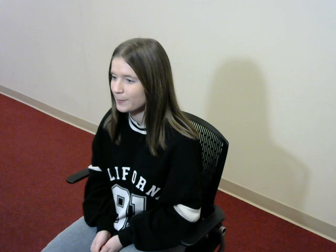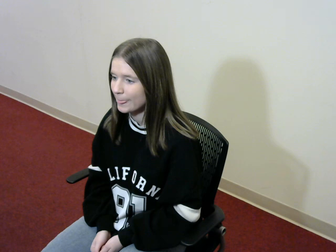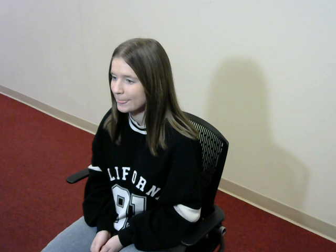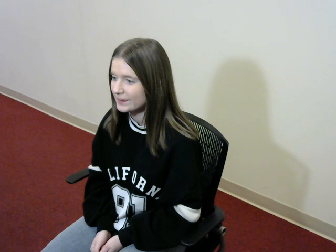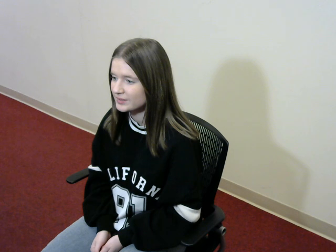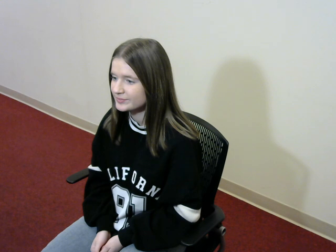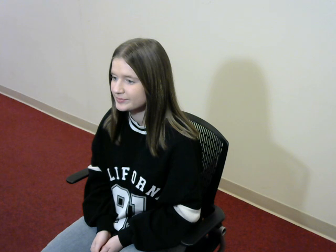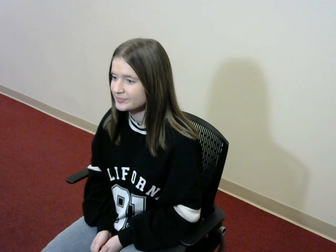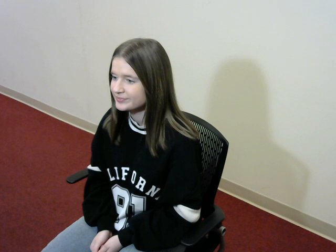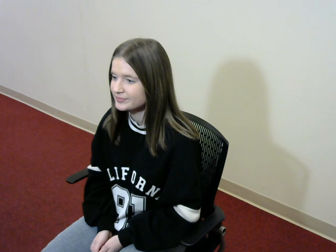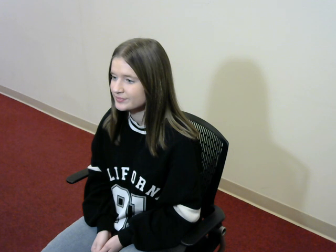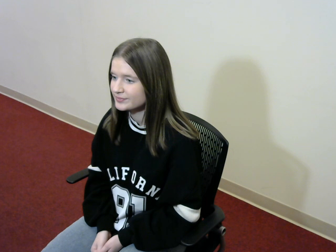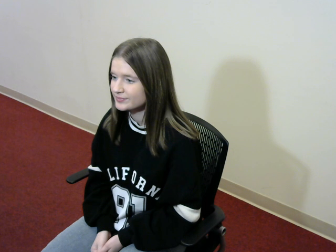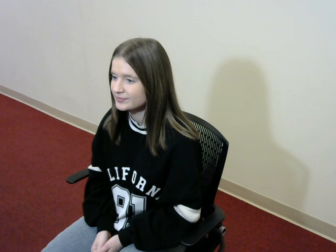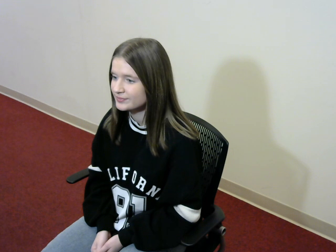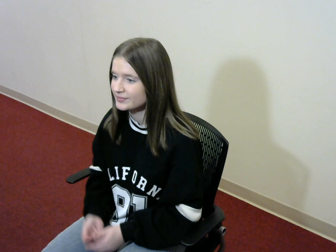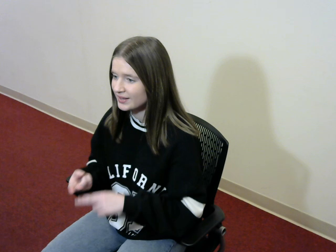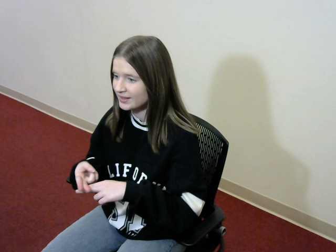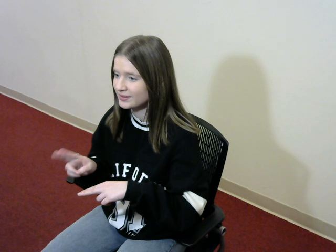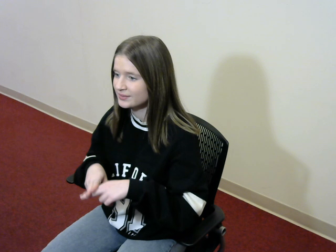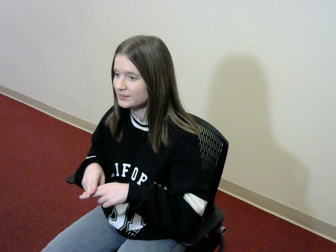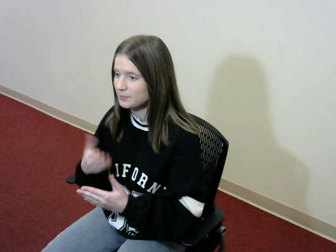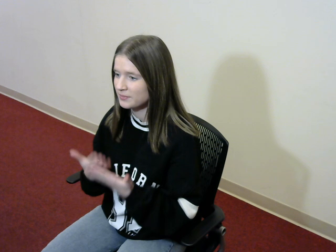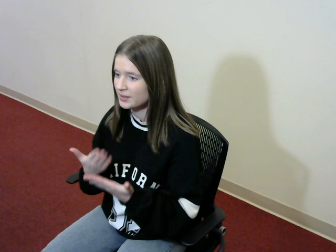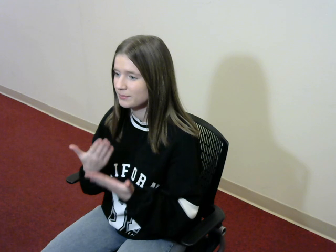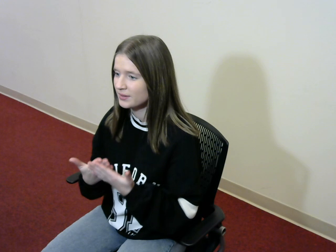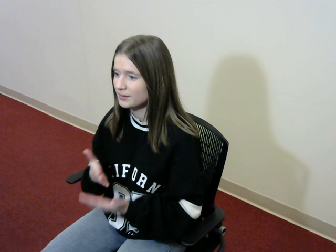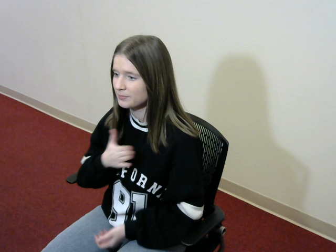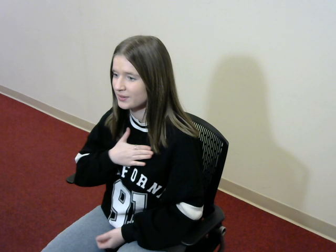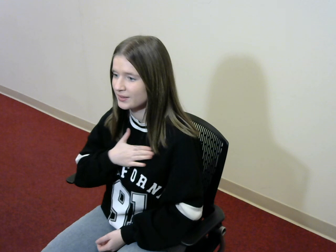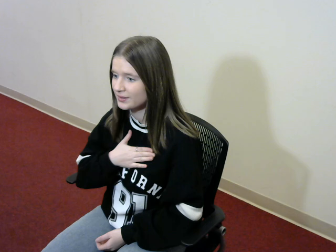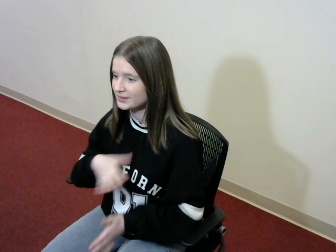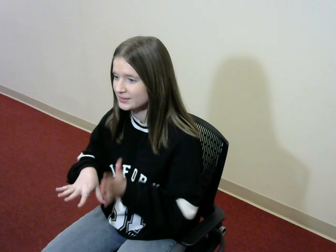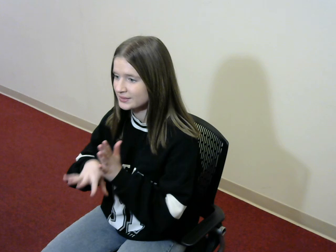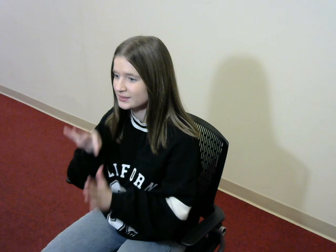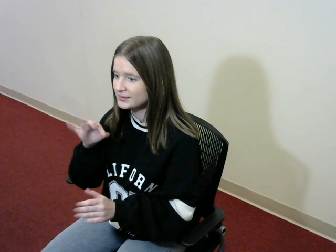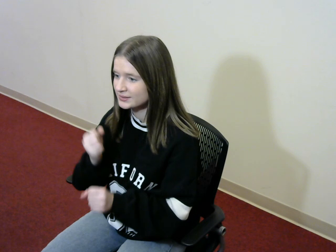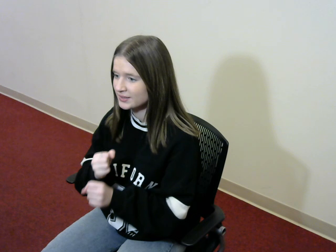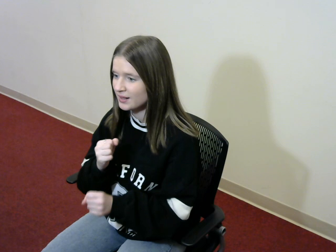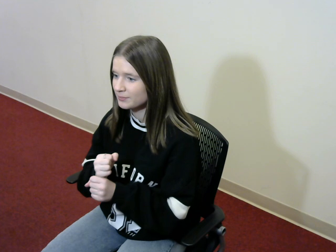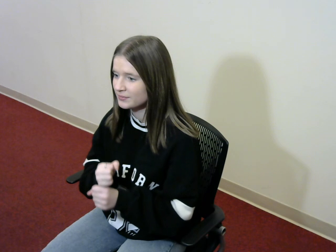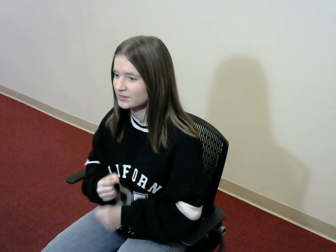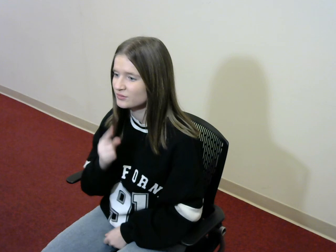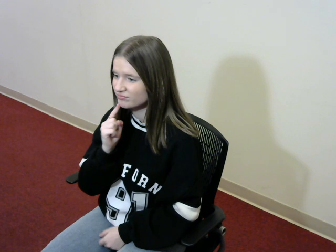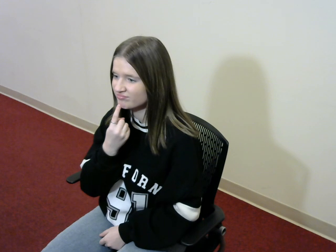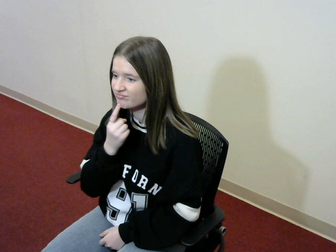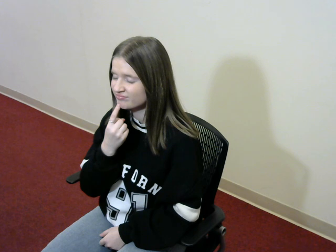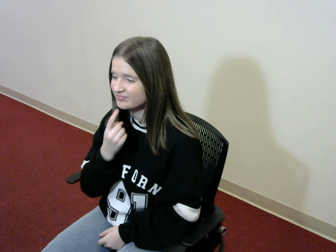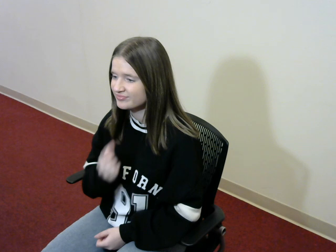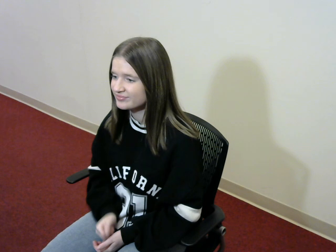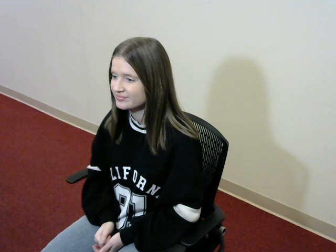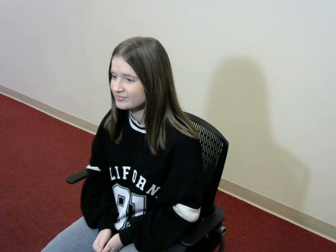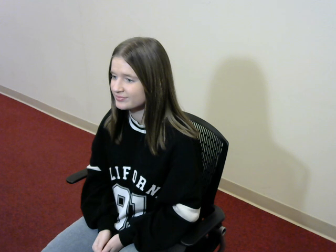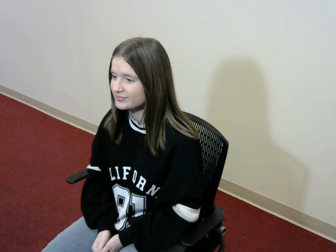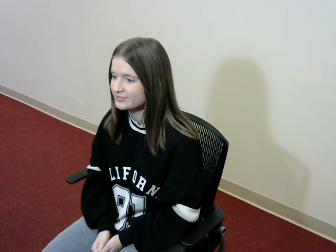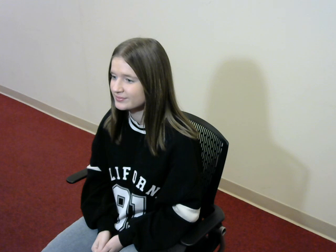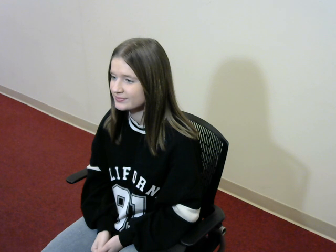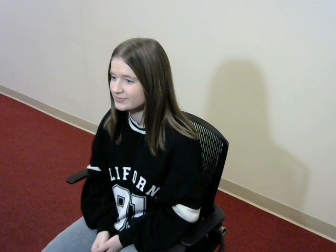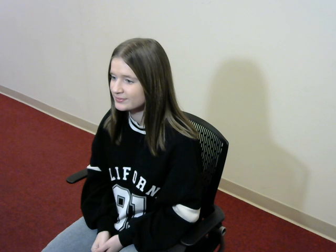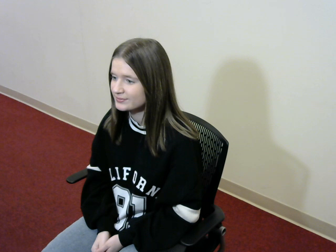Bu məsələdə mənə seçim etmək çətindir